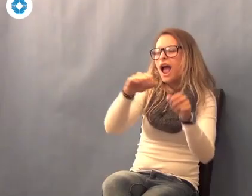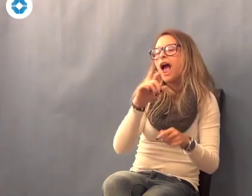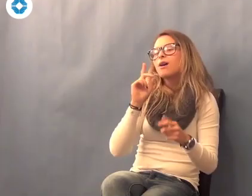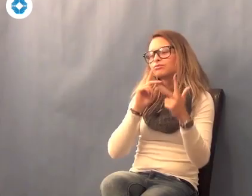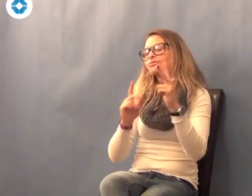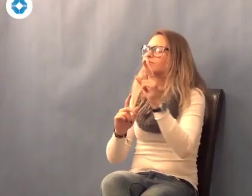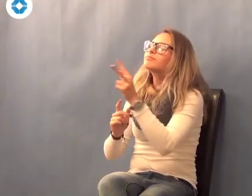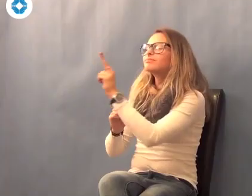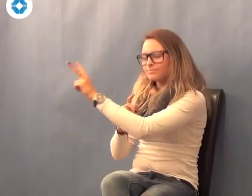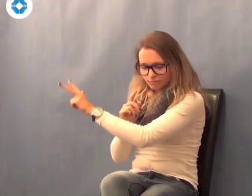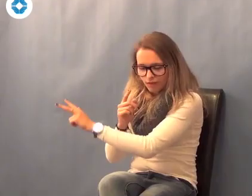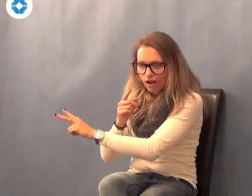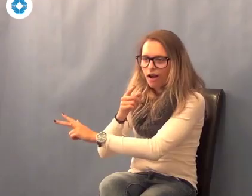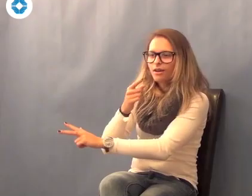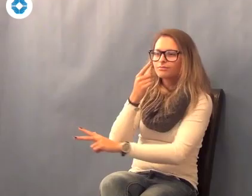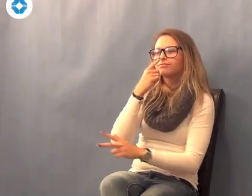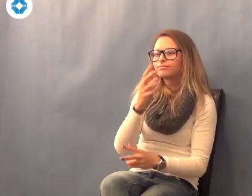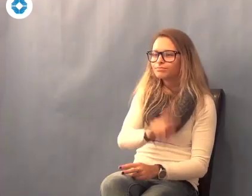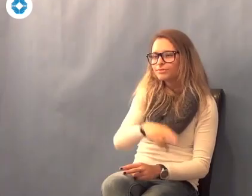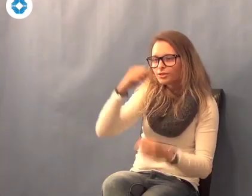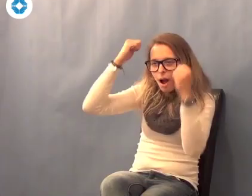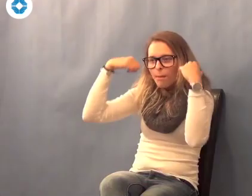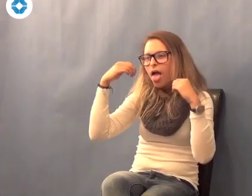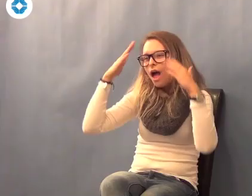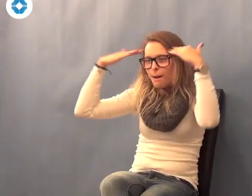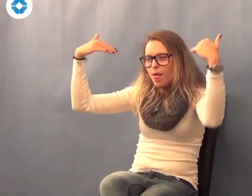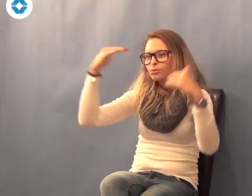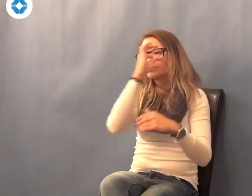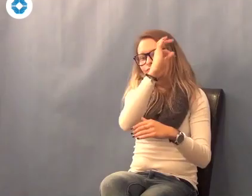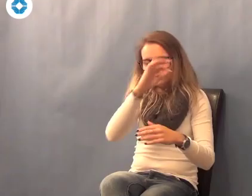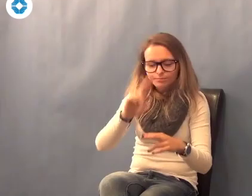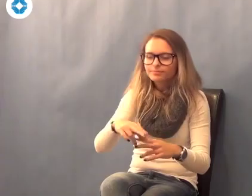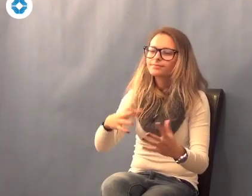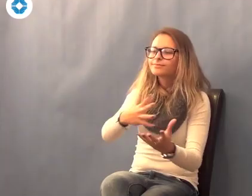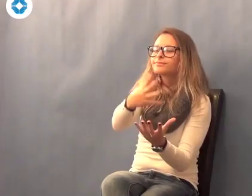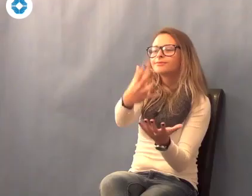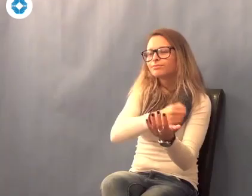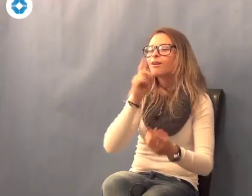Trzech chłopców odeszli, ale zauważyli, że leży kapelusz tej koleżanki.